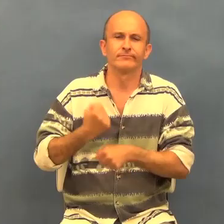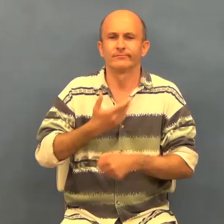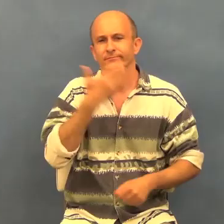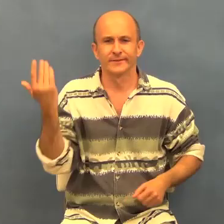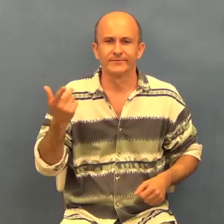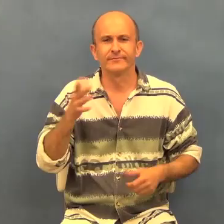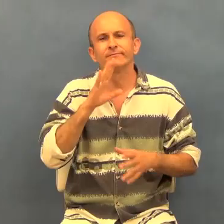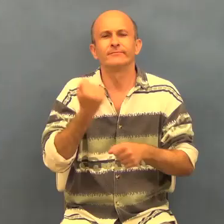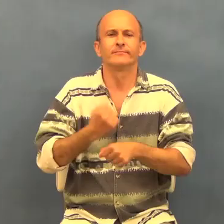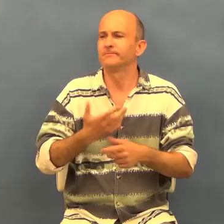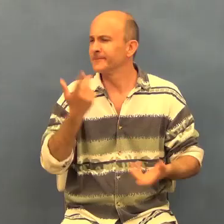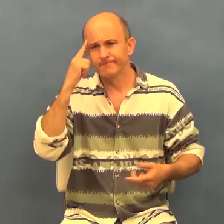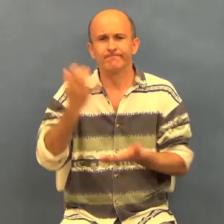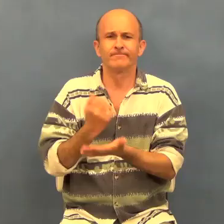Nie ma pracy, więc myśli, jak zarabiać.